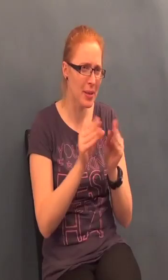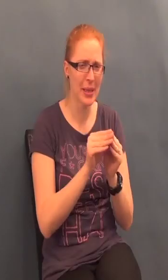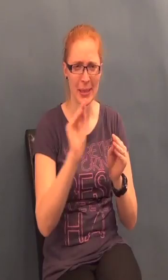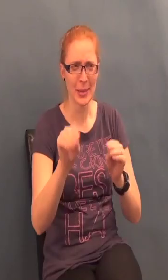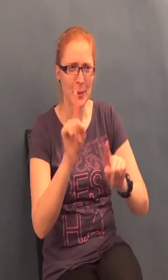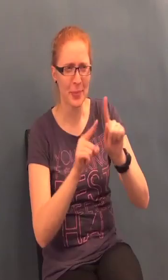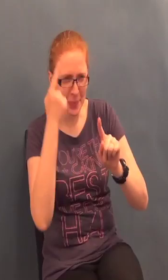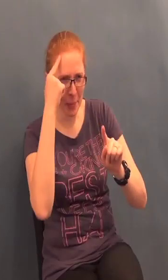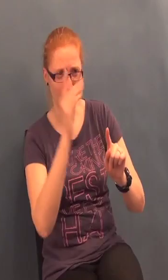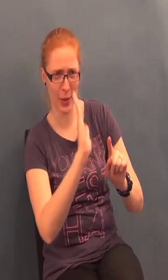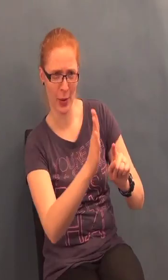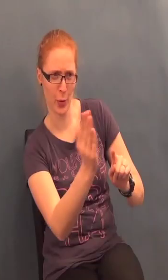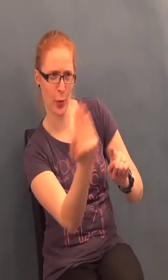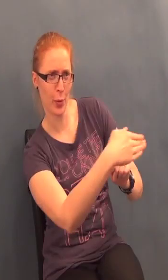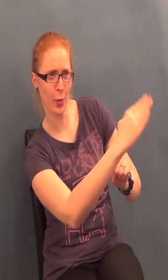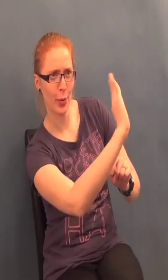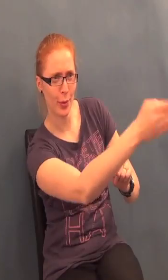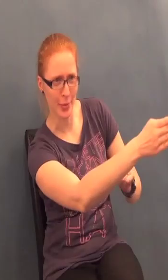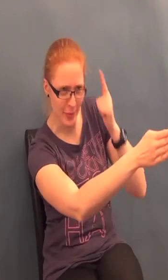Charlie Chaplin tłumaczy chłopcu: "Pamiętaj, prosto, lewo i prosto."